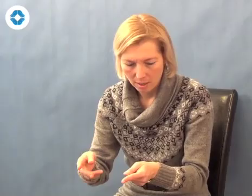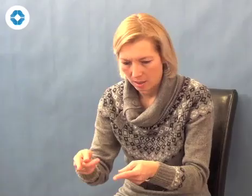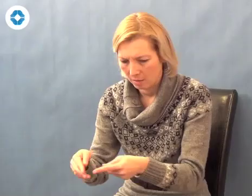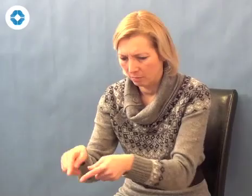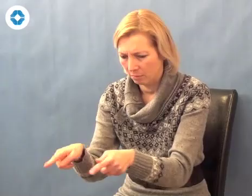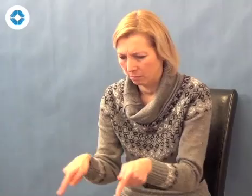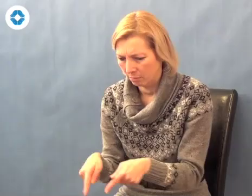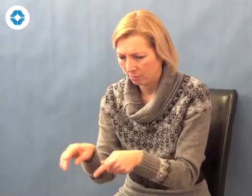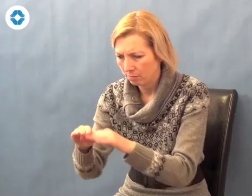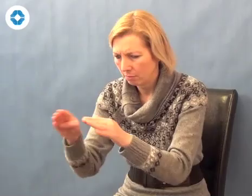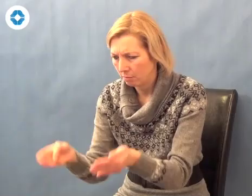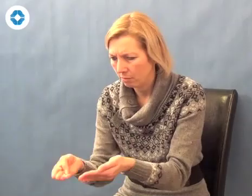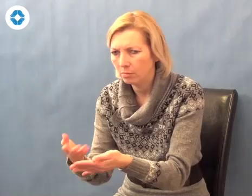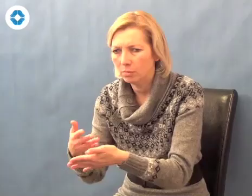Okrągłe, rzeka.